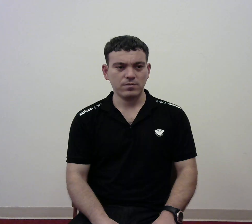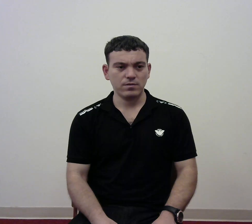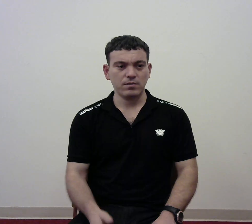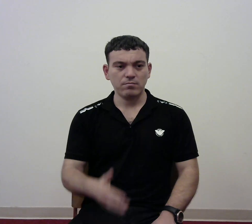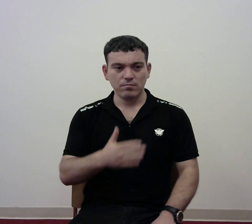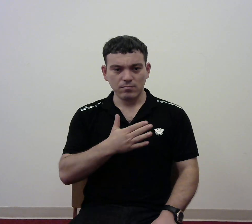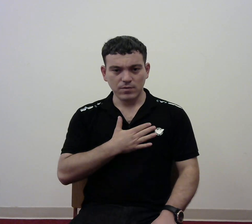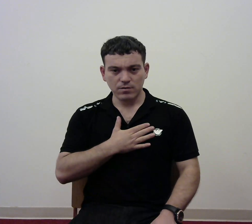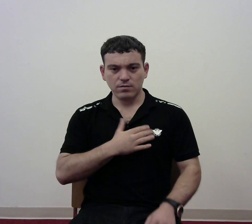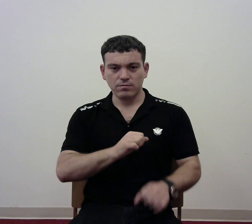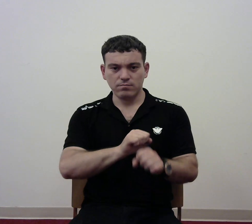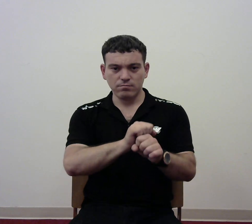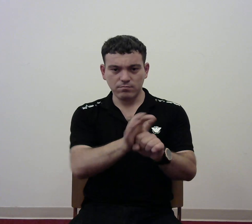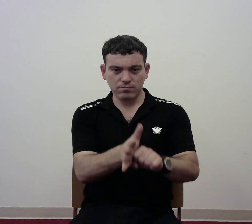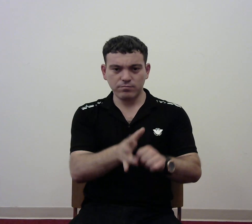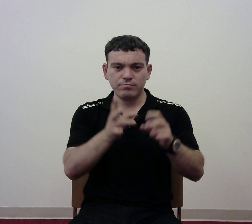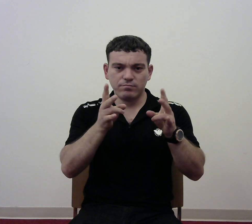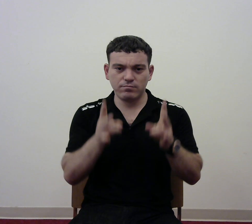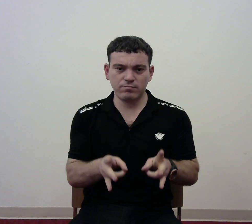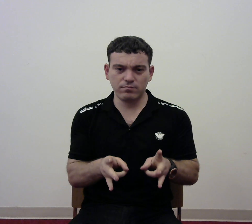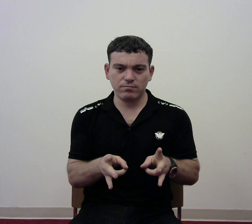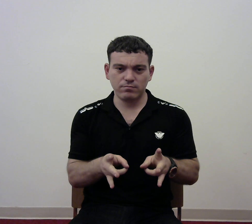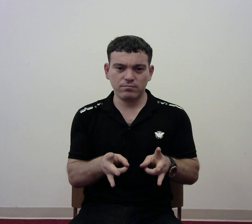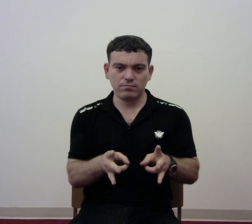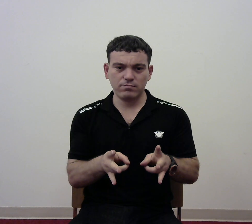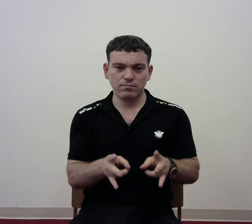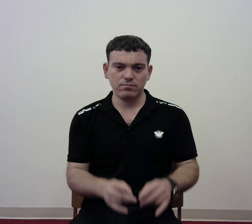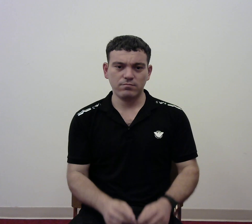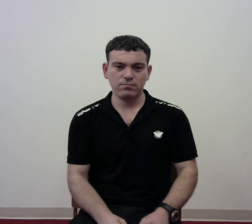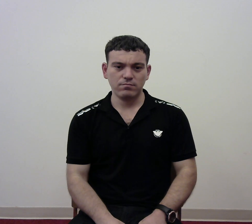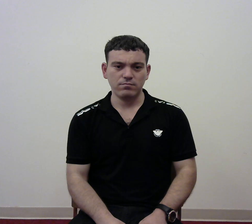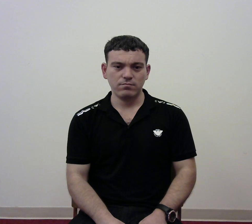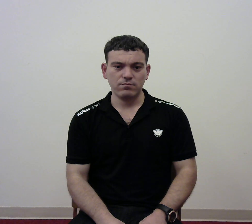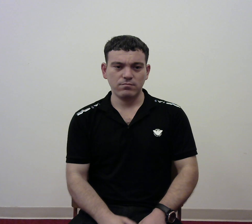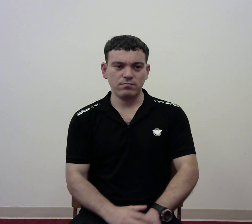Mən Covid-ə tutulmuşam